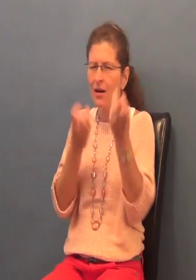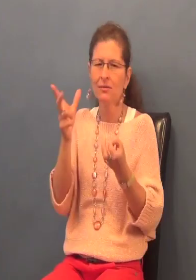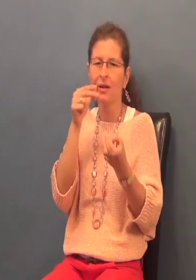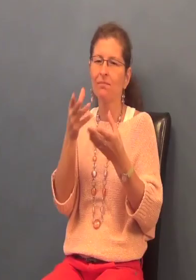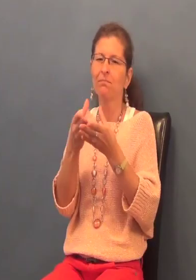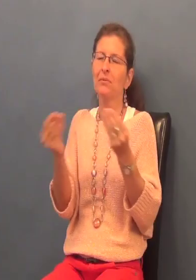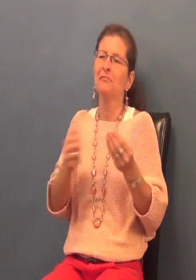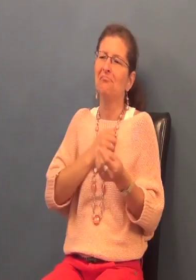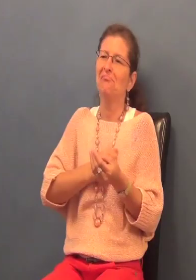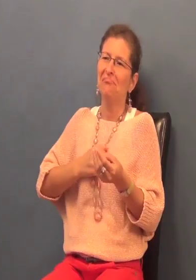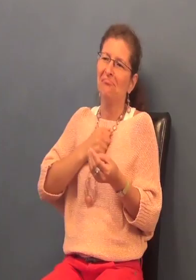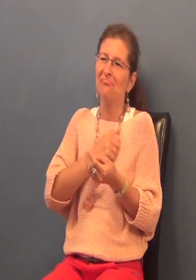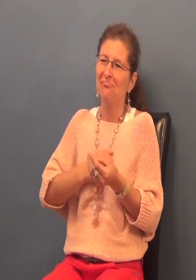Byli smutni, że zniknęła.